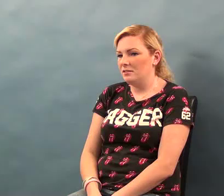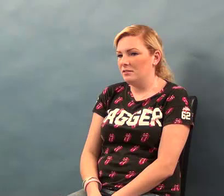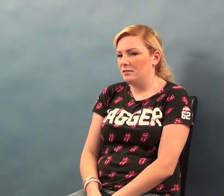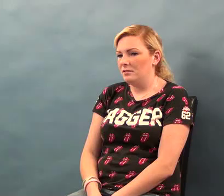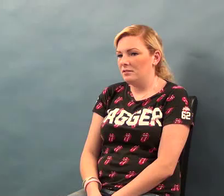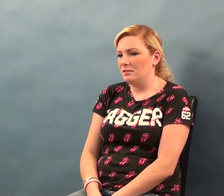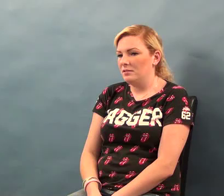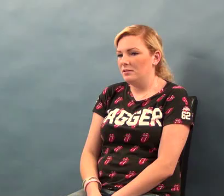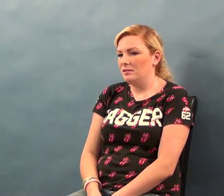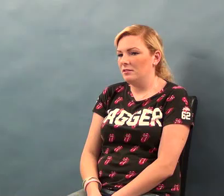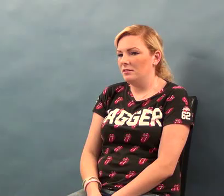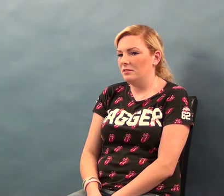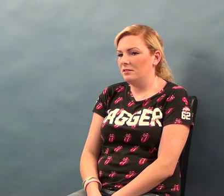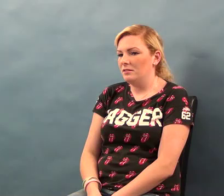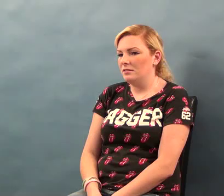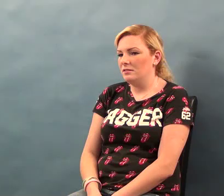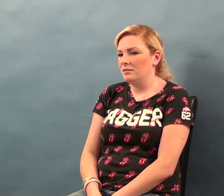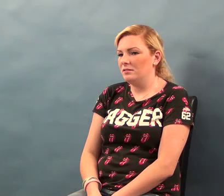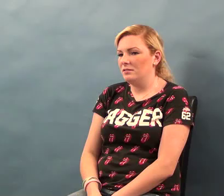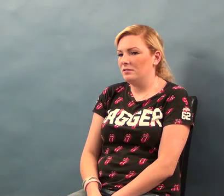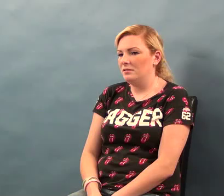Na przykład iść do szkoły z jedzeniem w ręku.